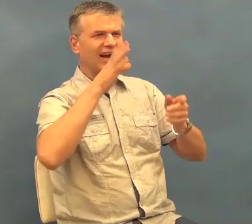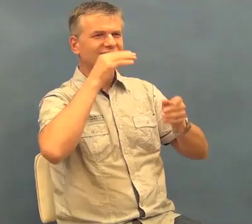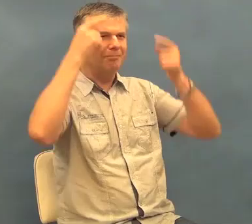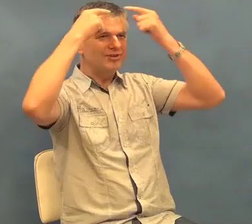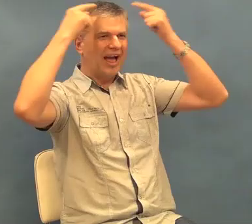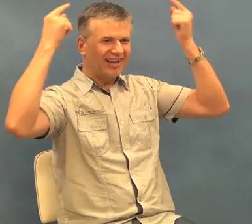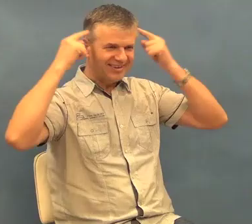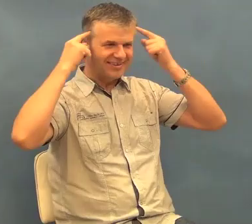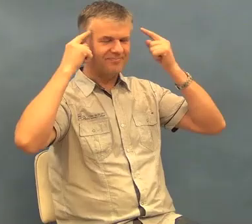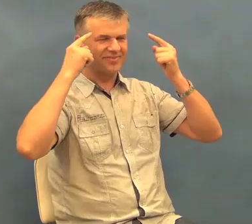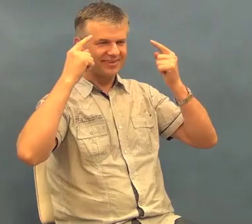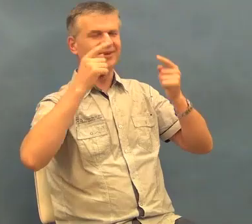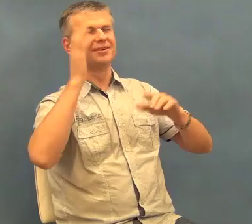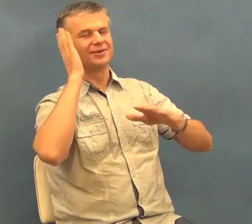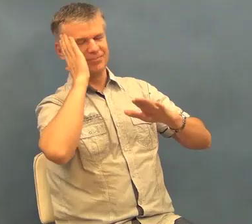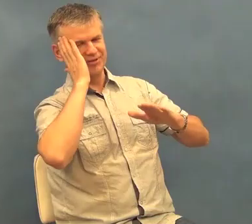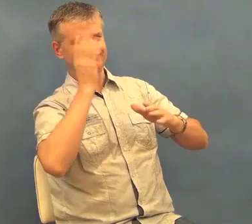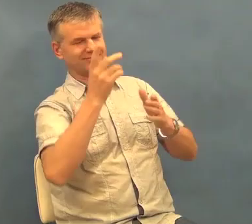Myszka Miki leży i śpi.